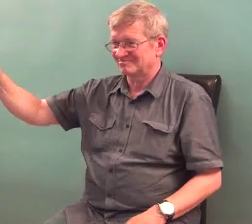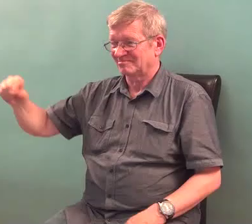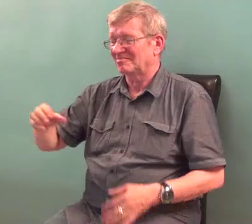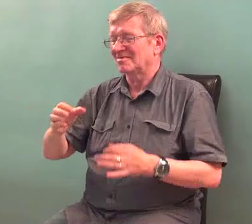Dzisiaj.